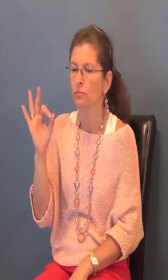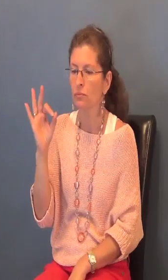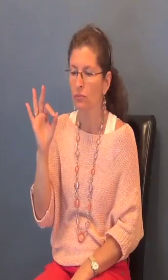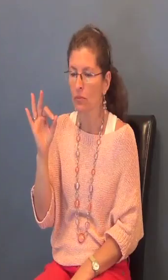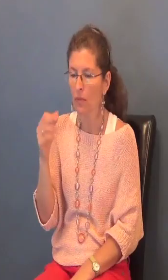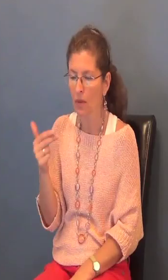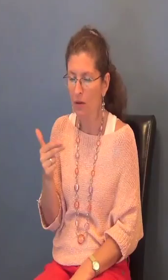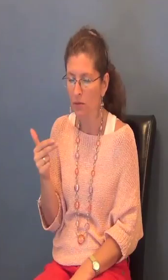Dobrze.